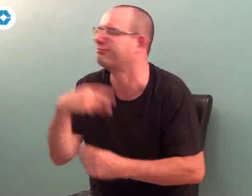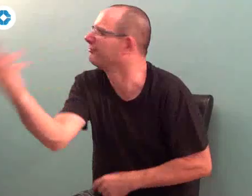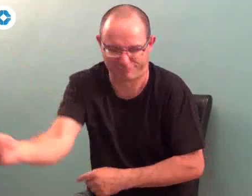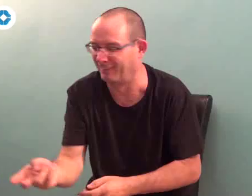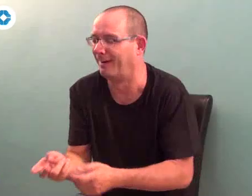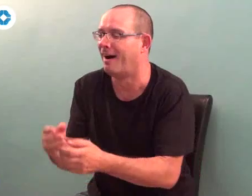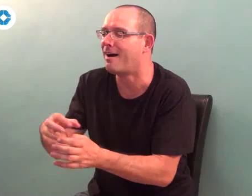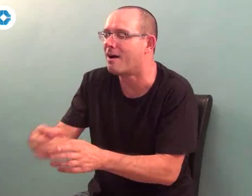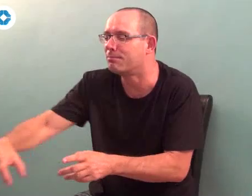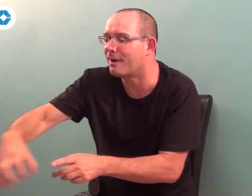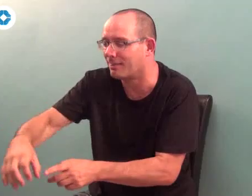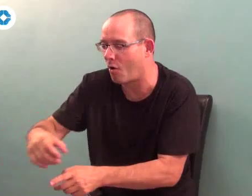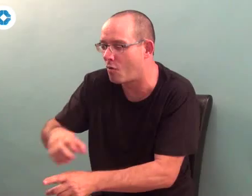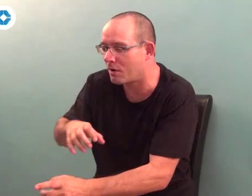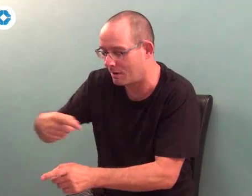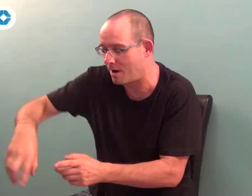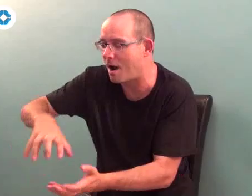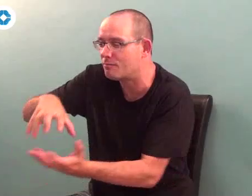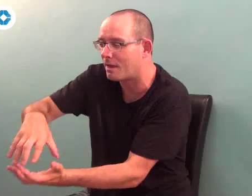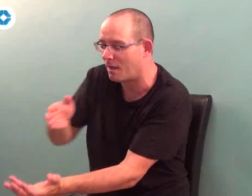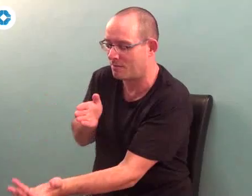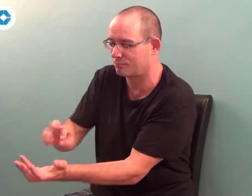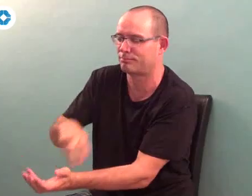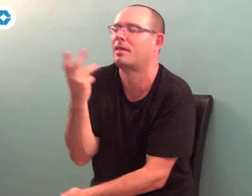Najechał na kamień, przednie koło się zatrzymało, a on przekoziołkował przez kierownicę.